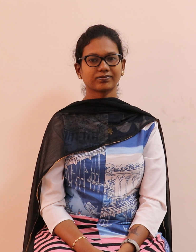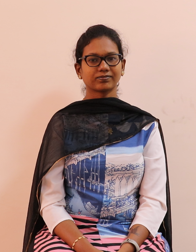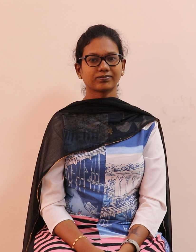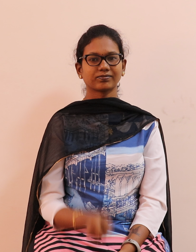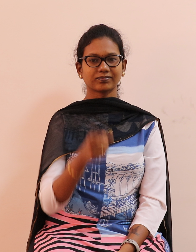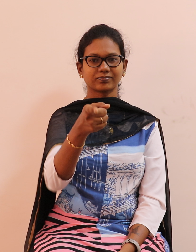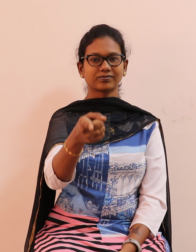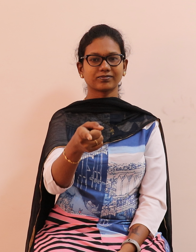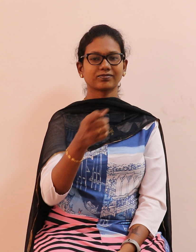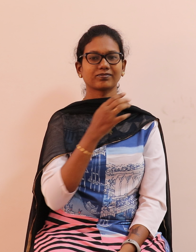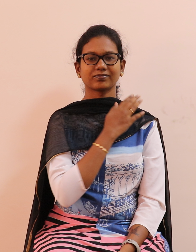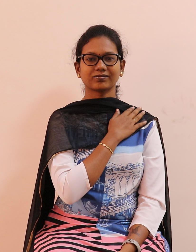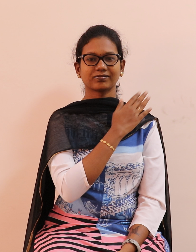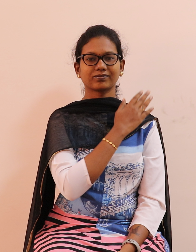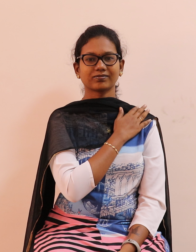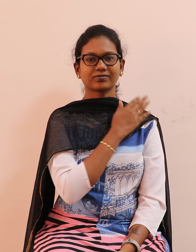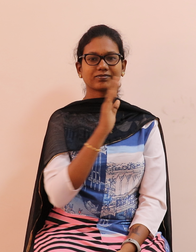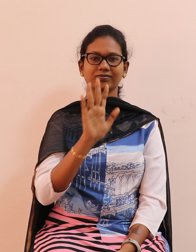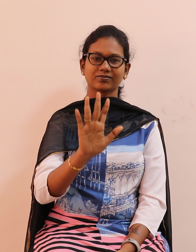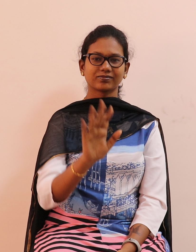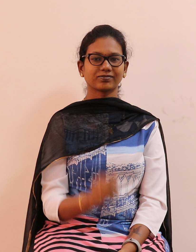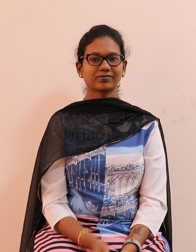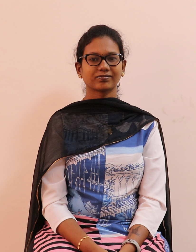that is so kind of you